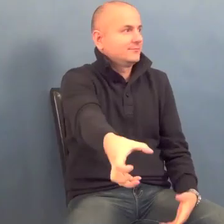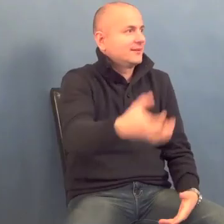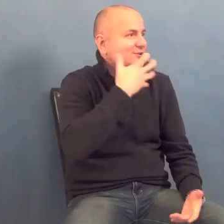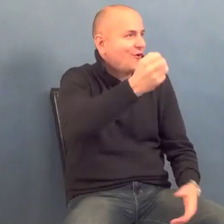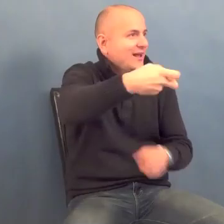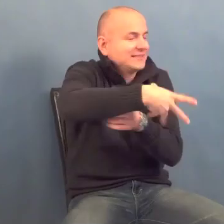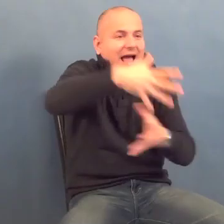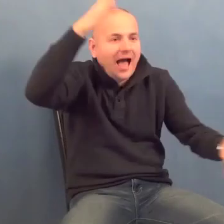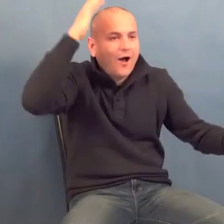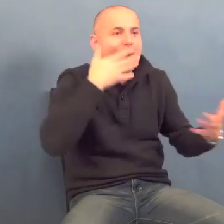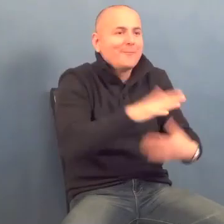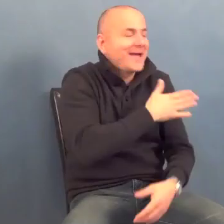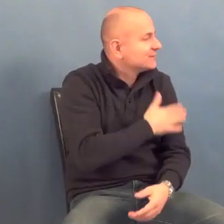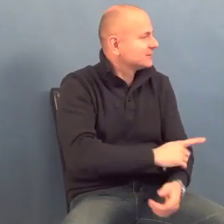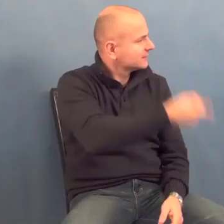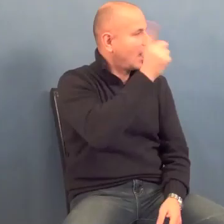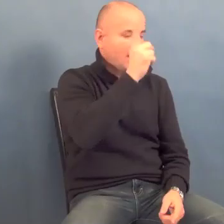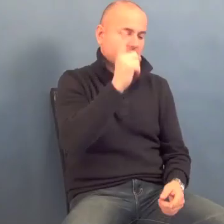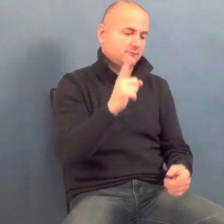Odkręcasz kran i woda jest bardzo gorąca, przez co można się oparzyć.